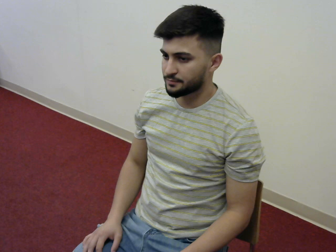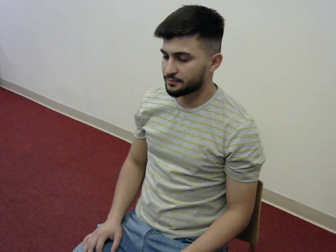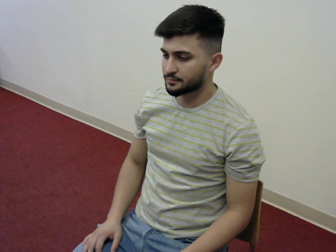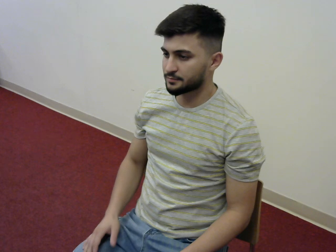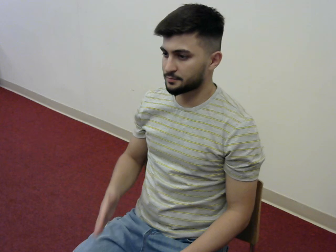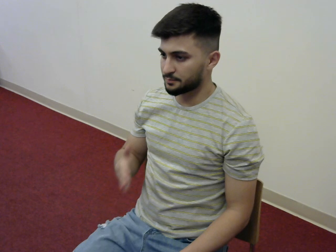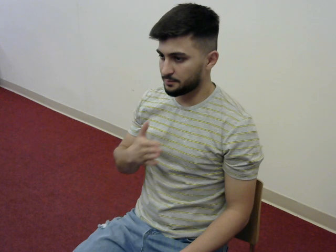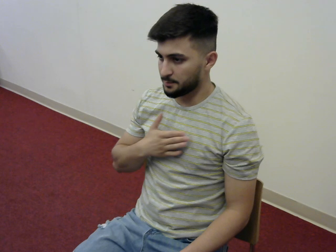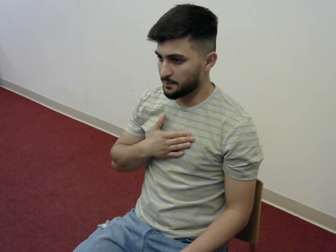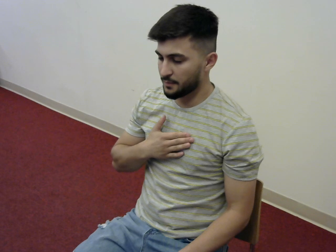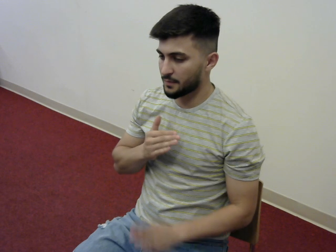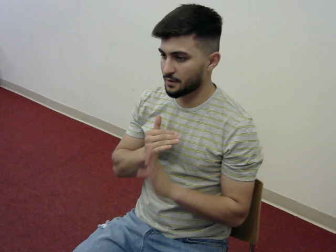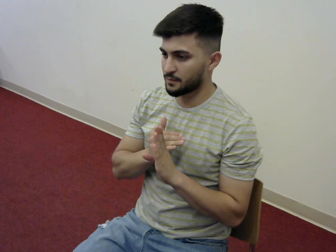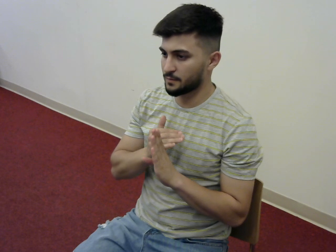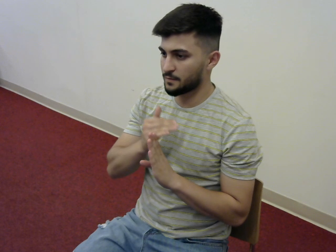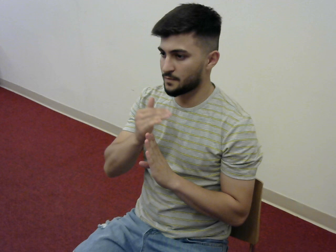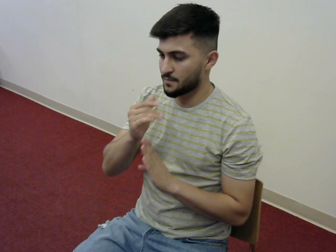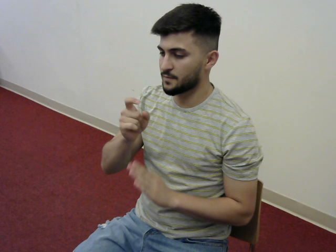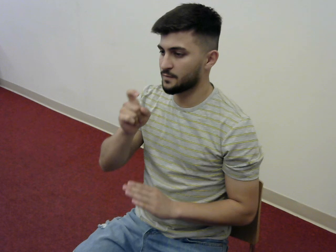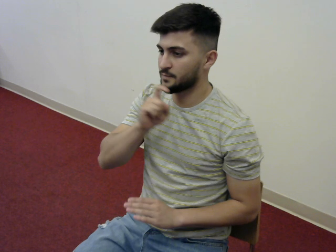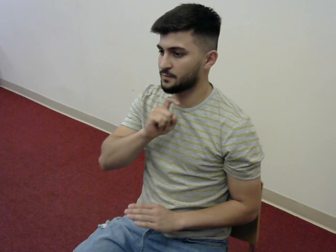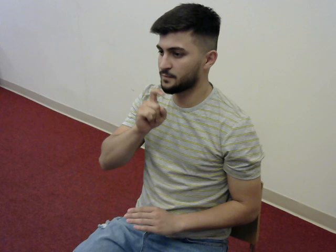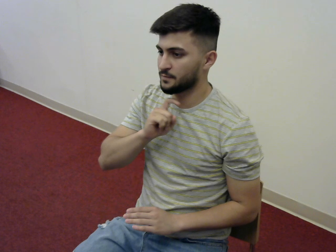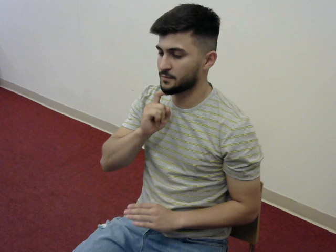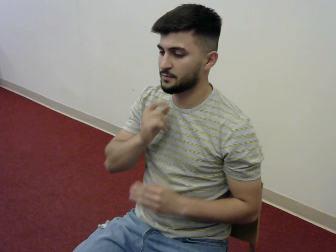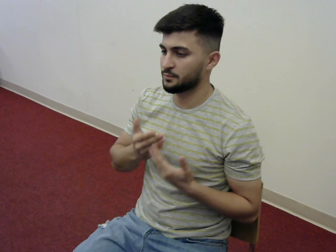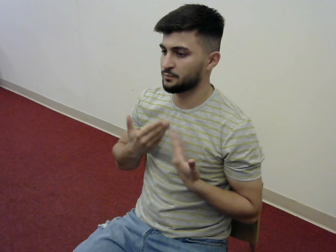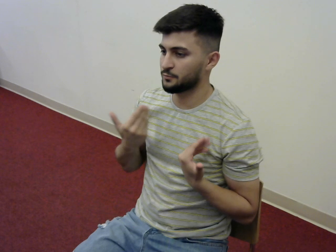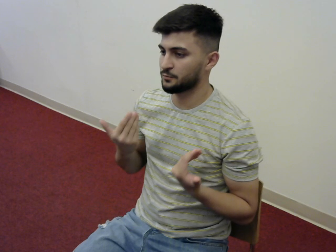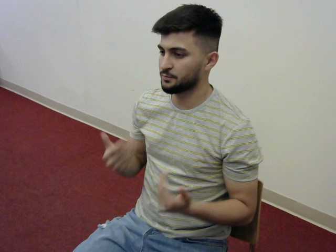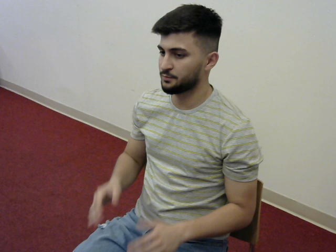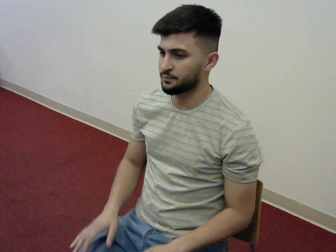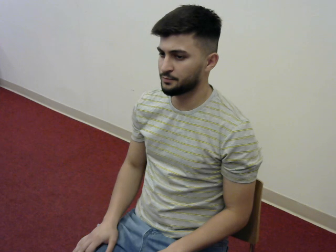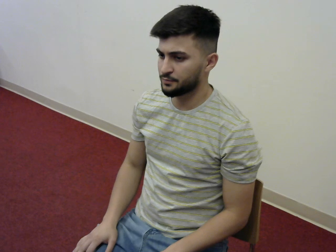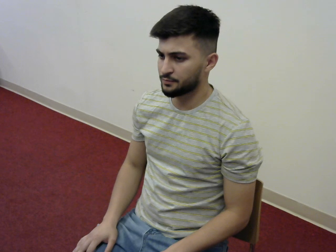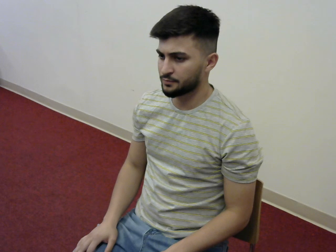Mənim ali təhsilim yoxdur